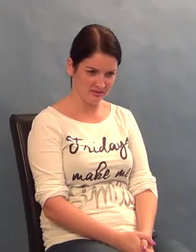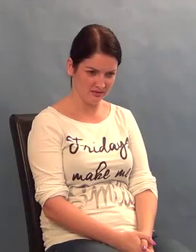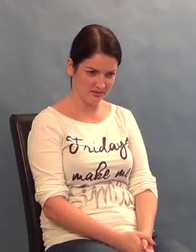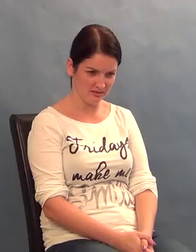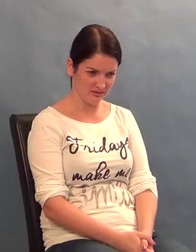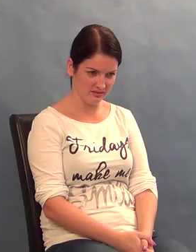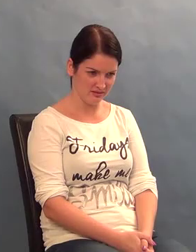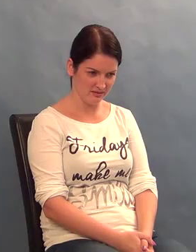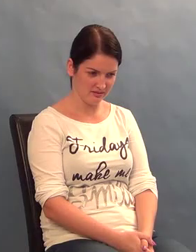A mała myszka gra na dzwonkach.